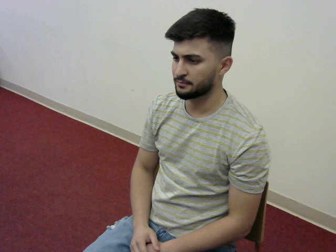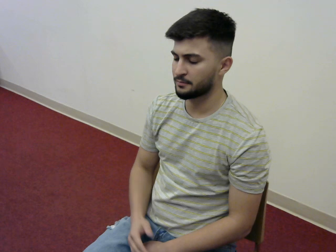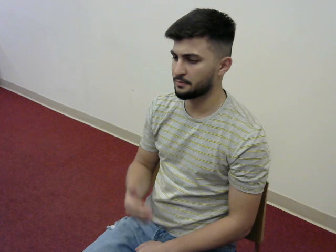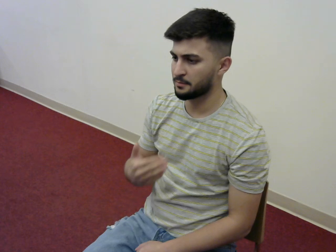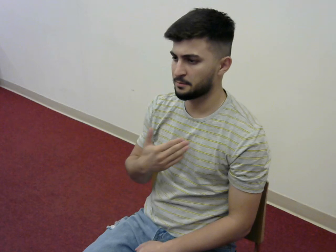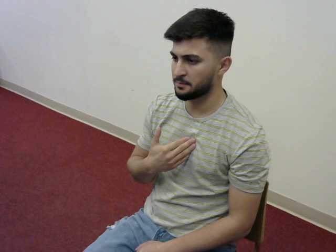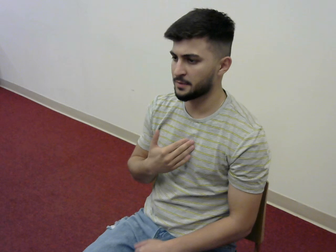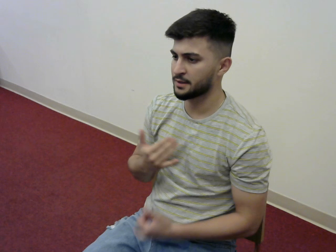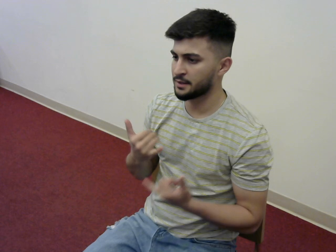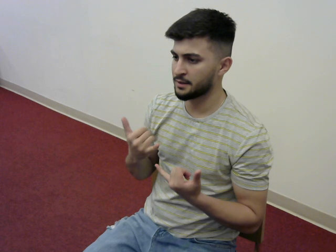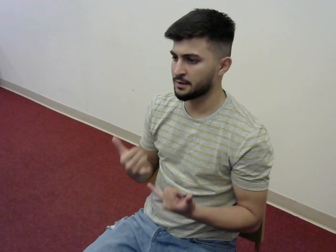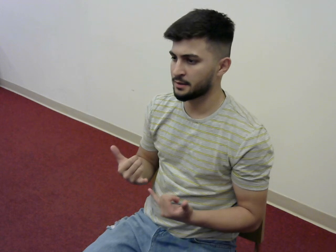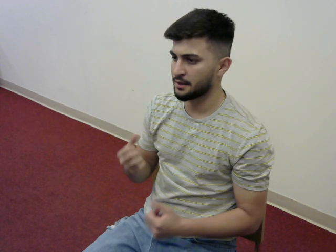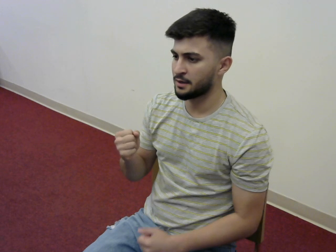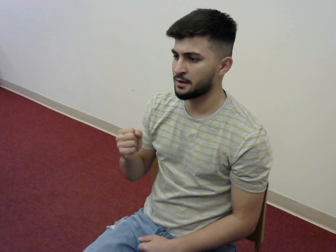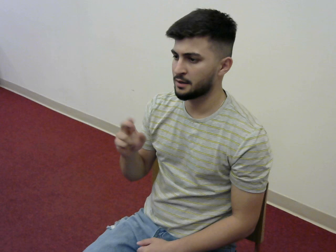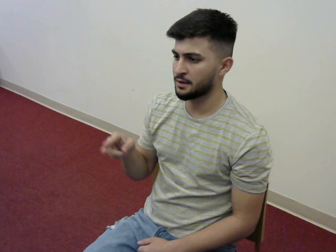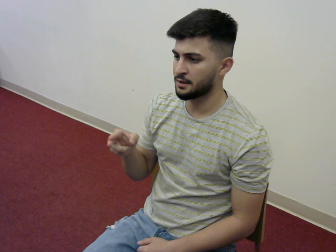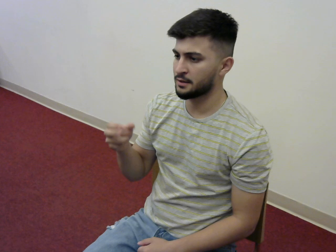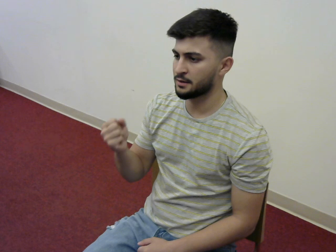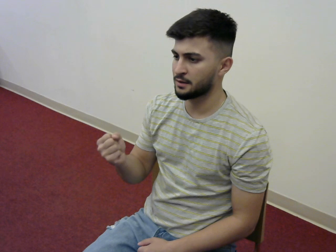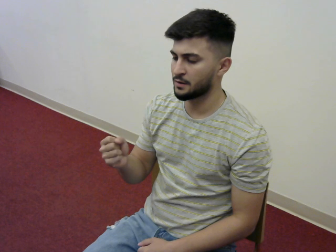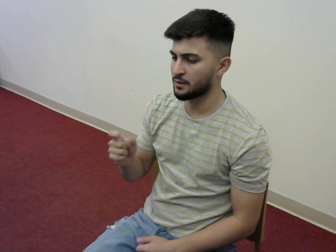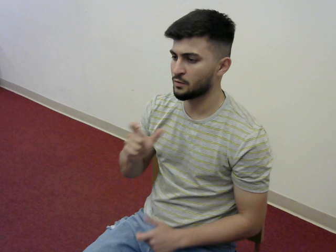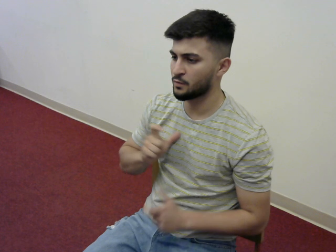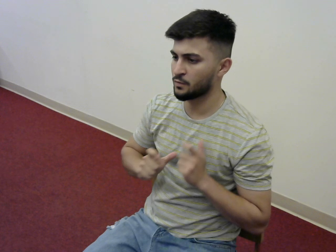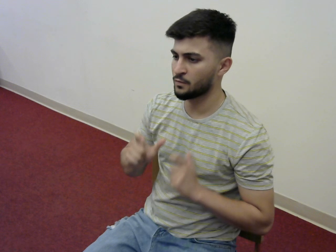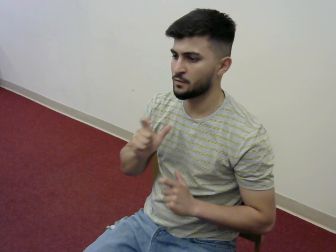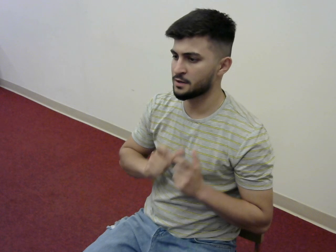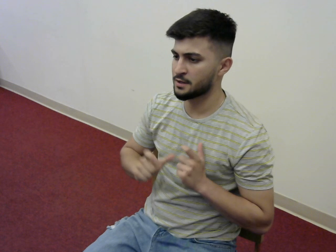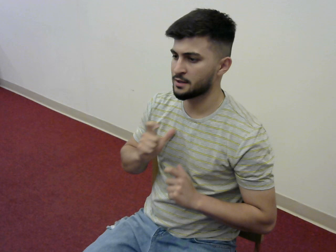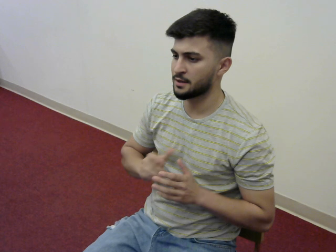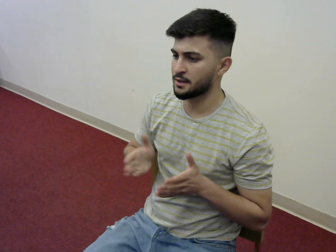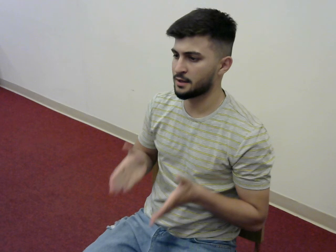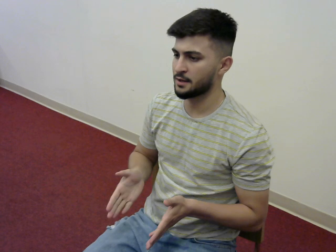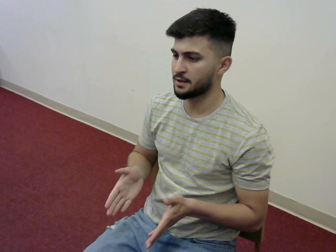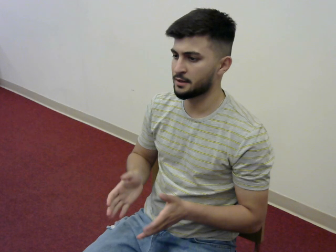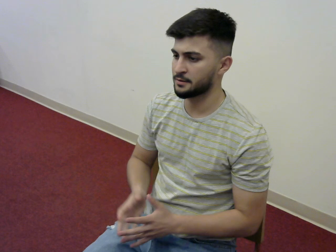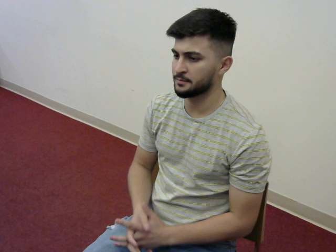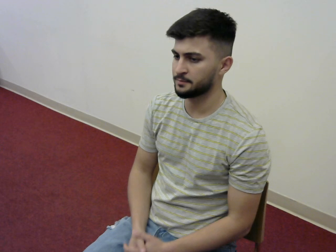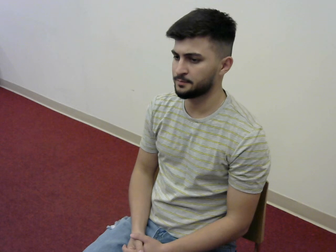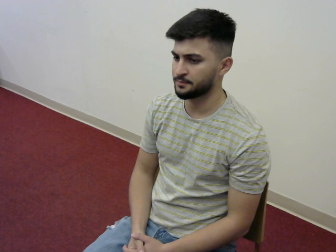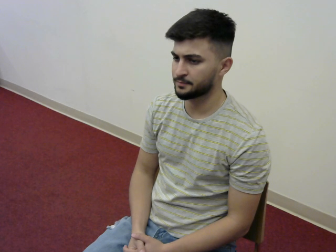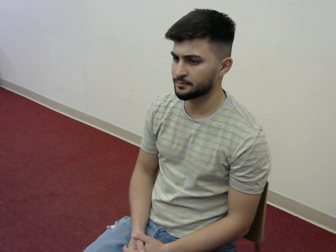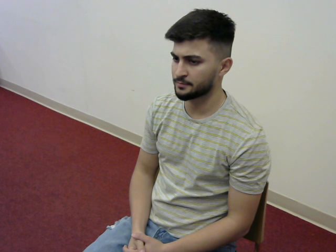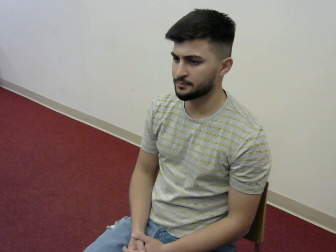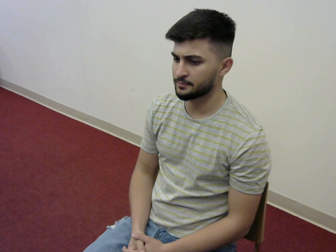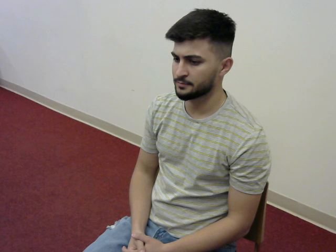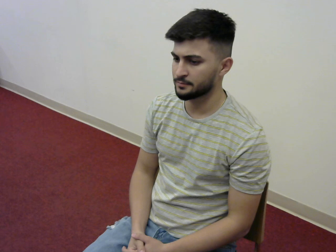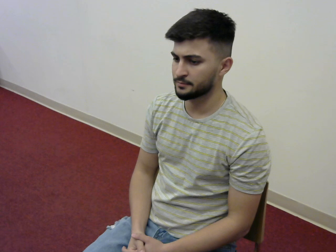Mən indi ADA universitetindəyəm